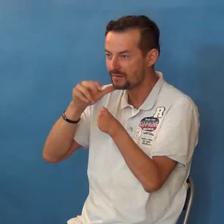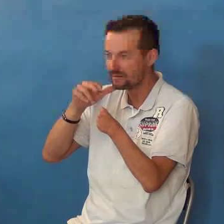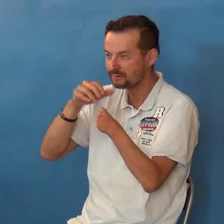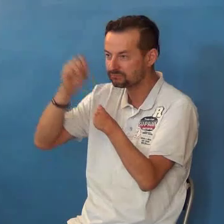Wrzucona do słoika.